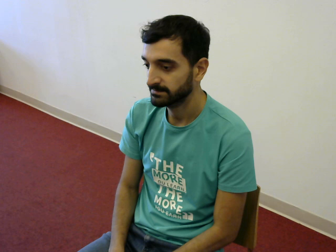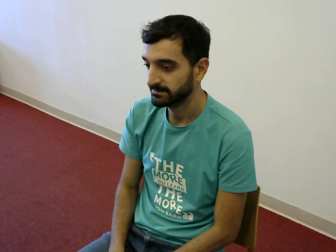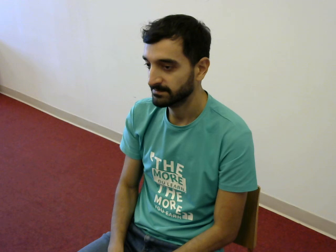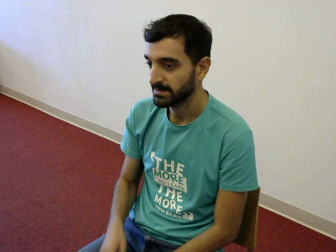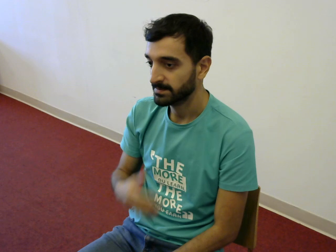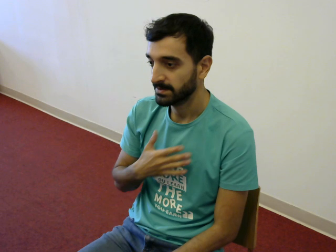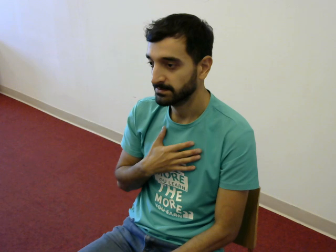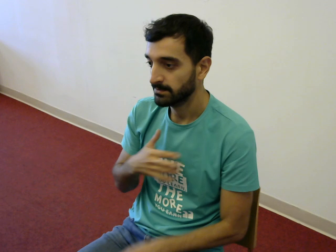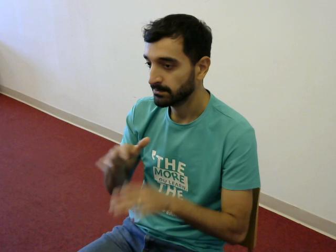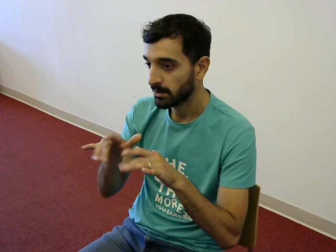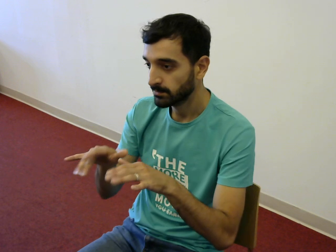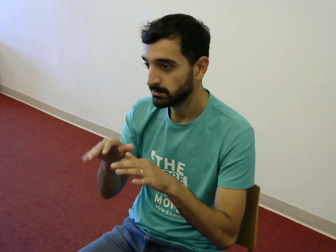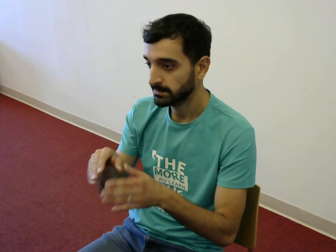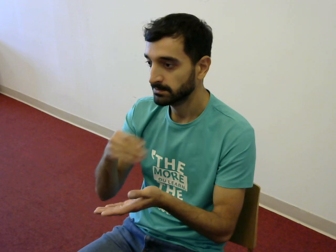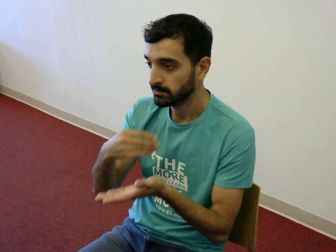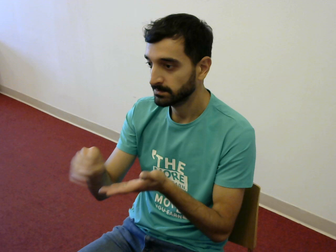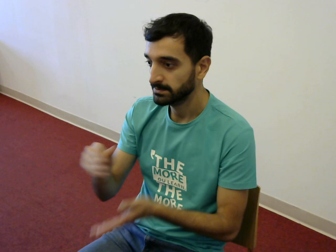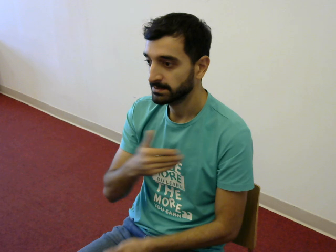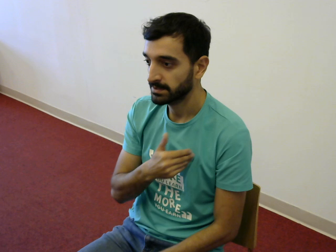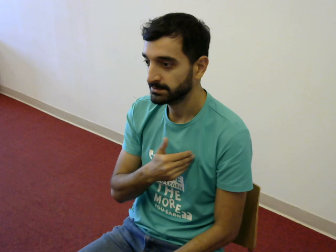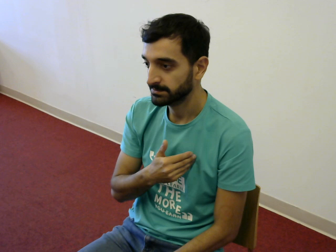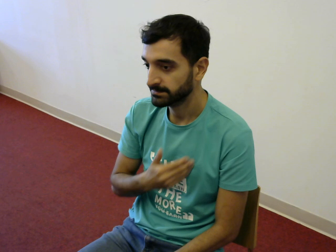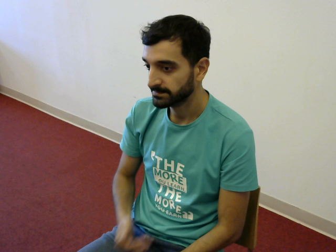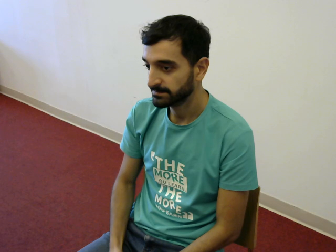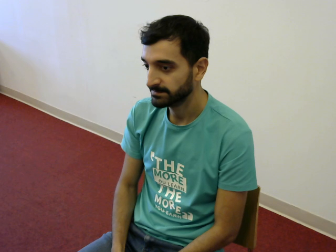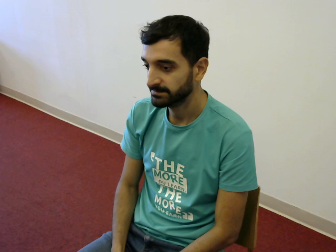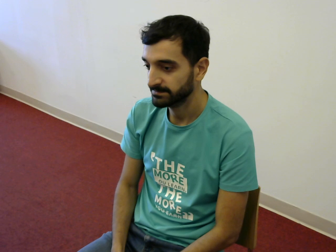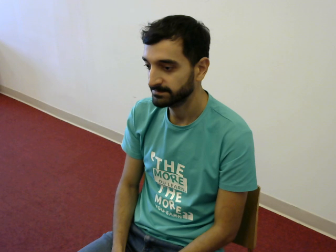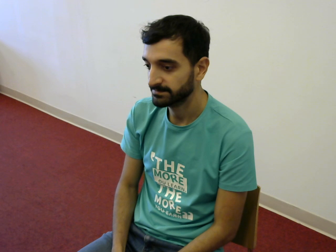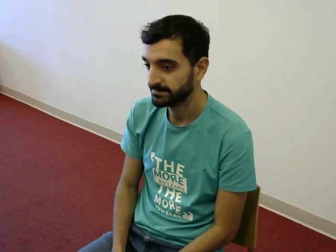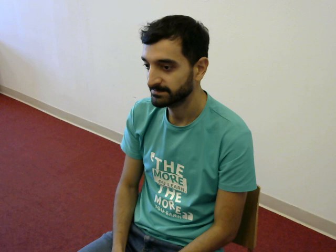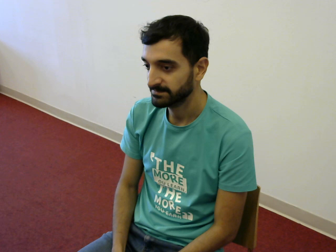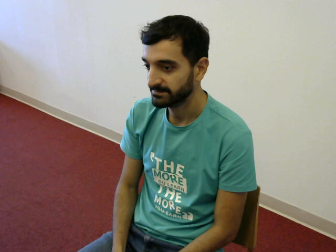Mən kompüter almaq istəyirəm